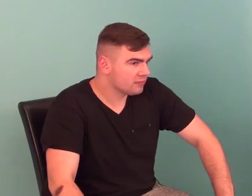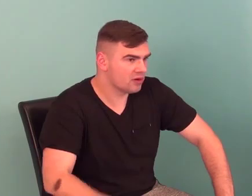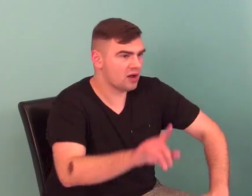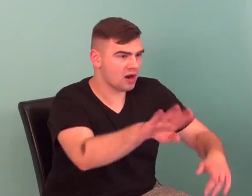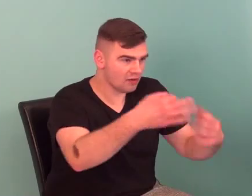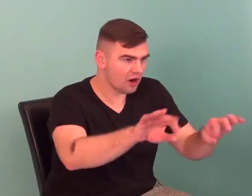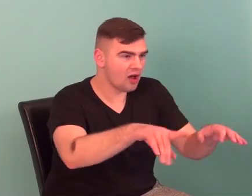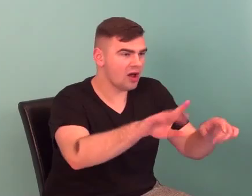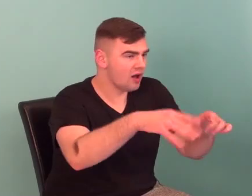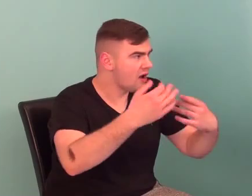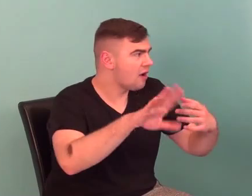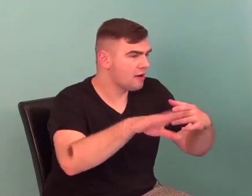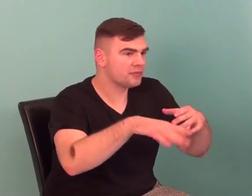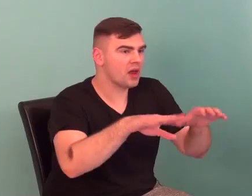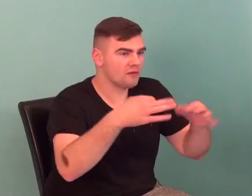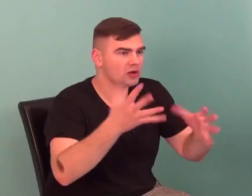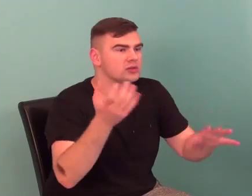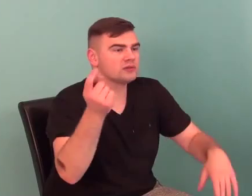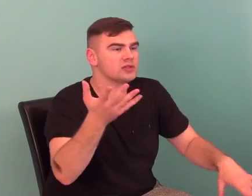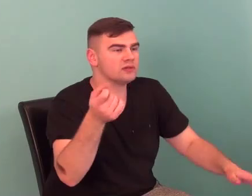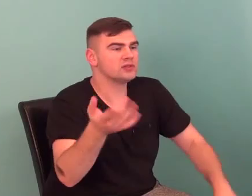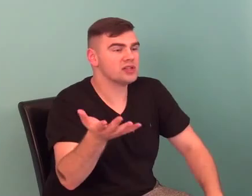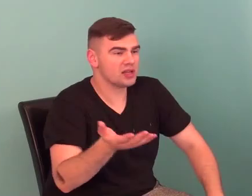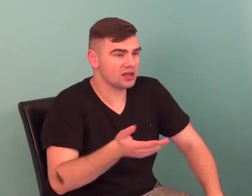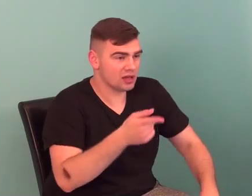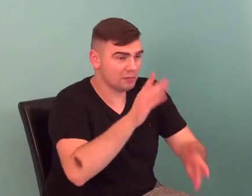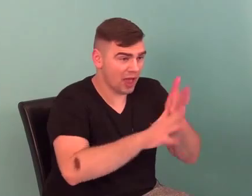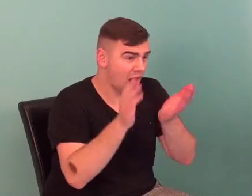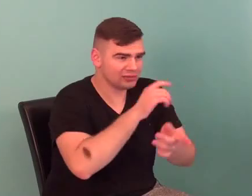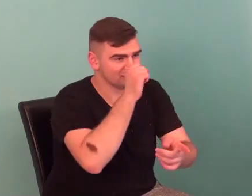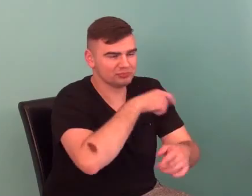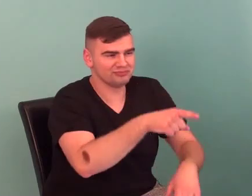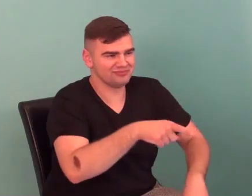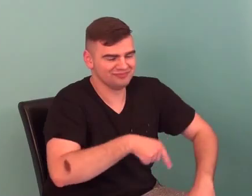Wolno, tylko gdzie później wyrzucić? To jest głupota, żeby nie było kosza.